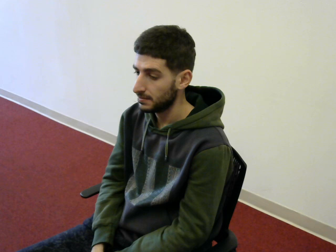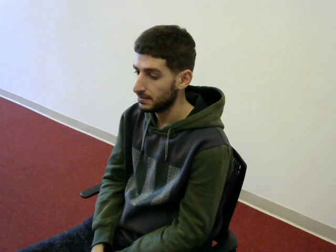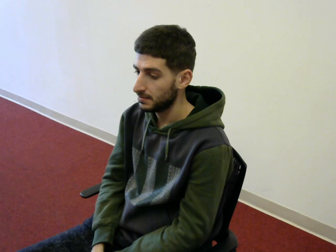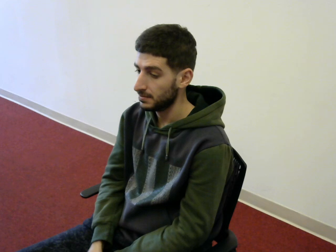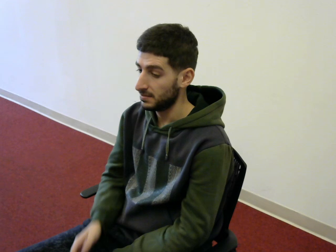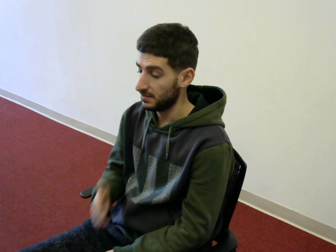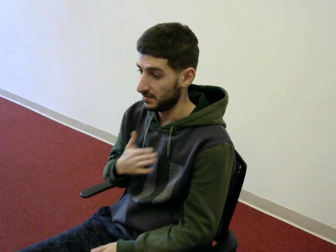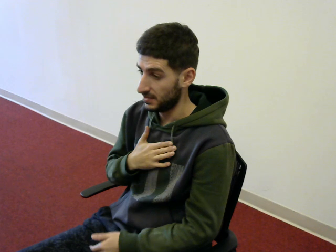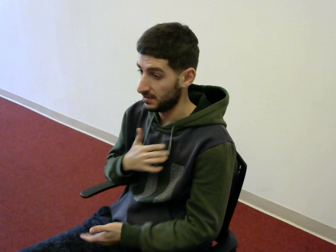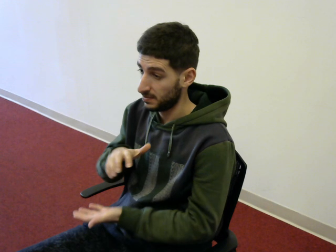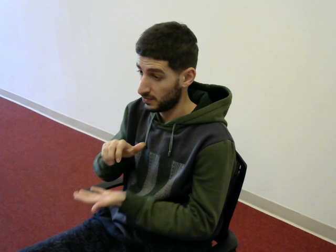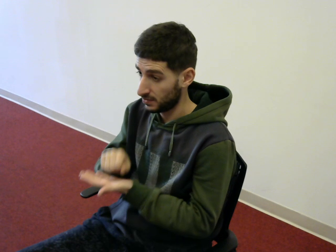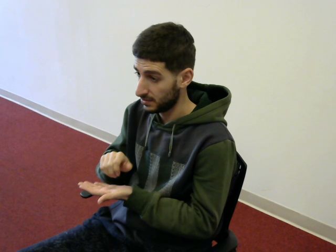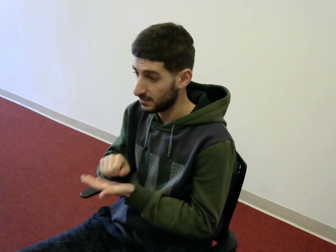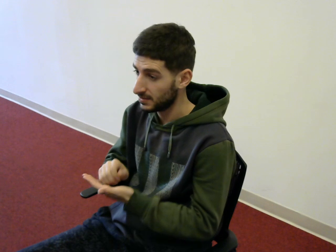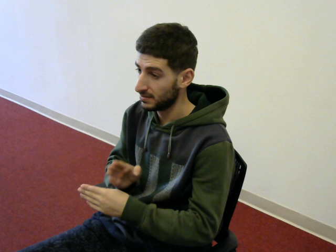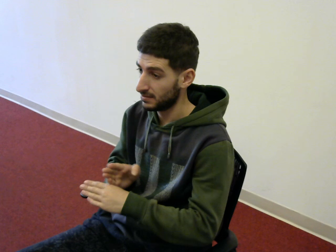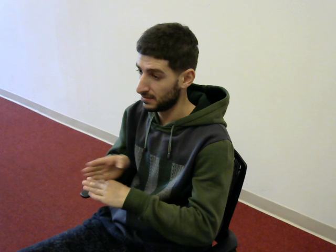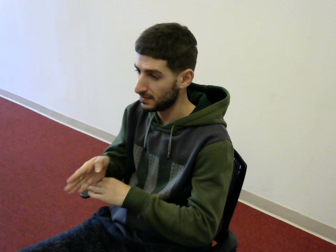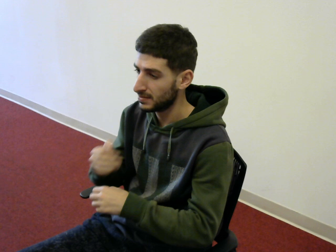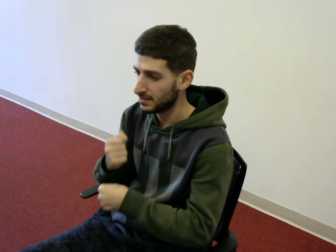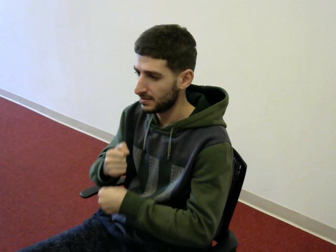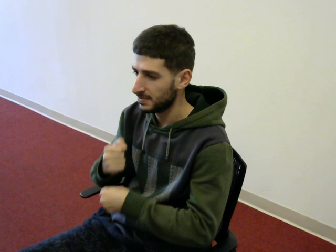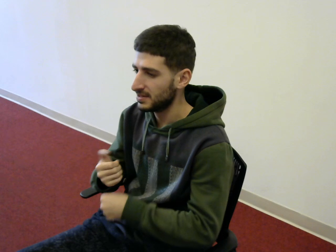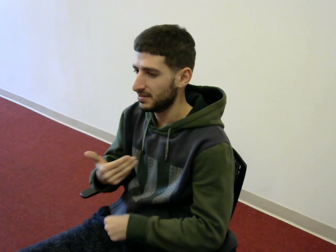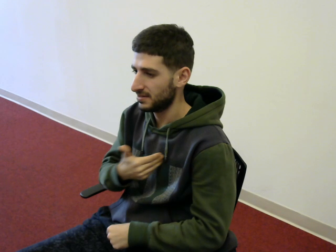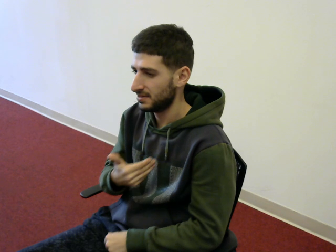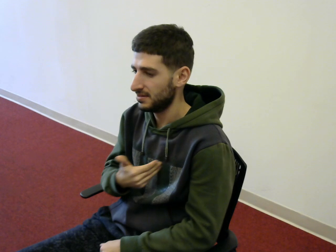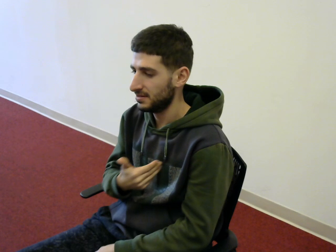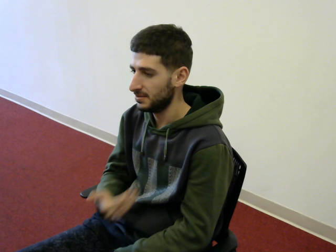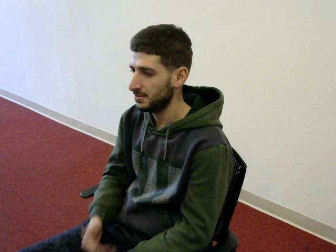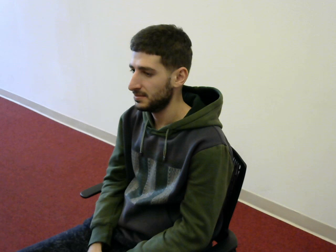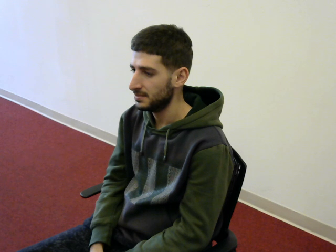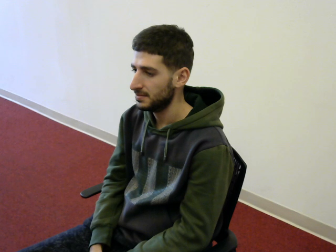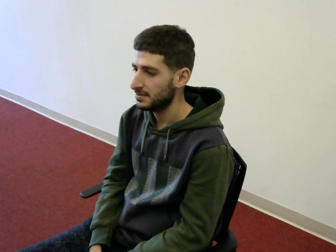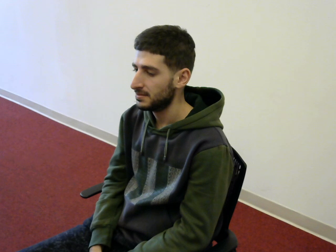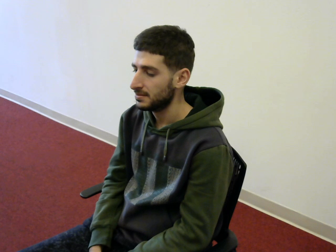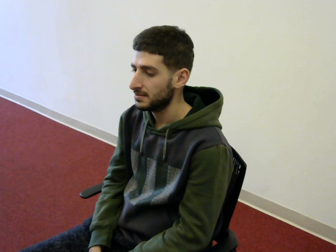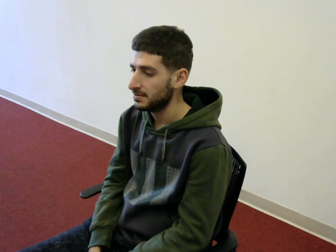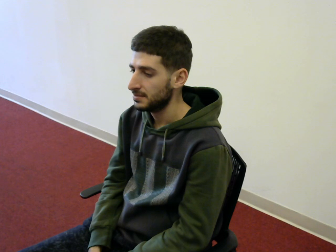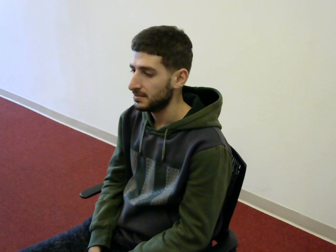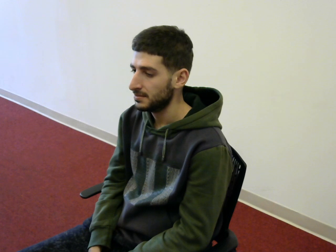Mən məşğulluğa müraciət etmək istəyirəm